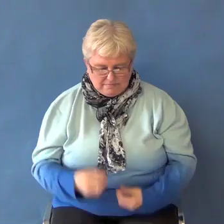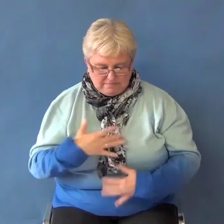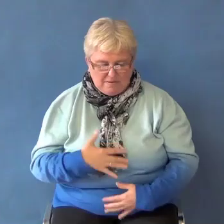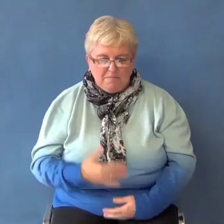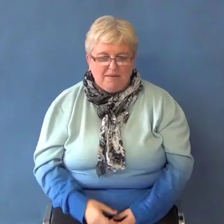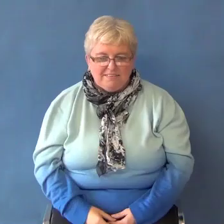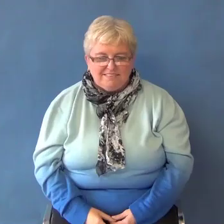Myć się.